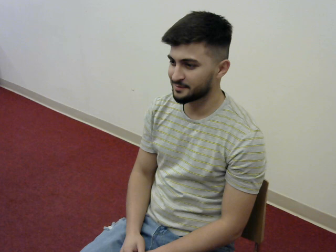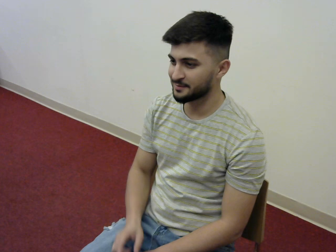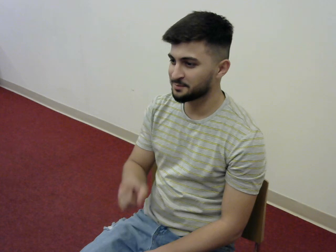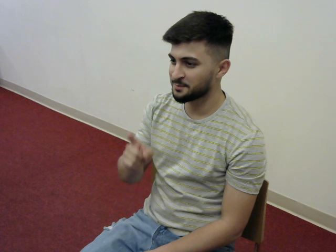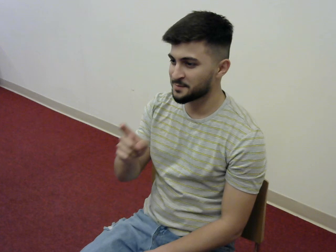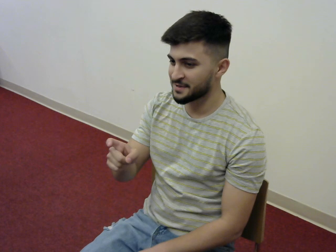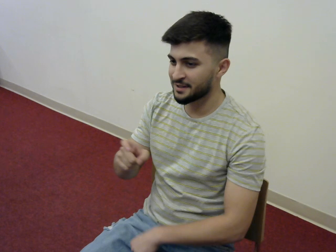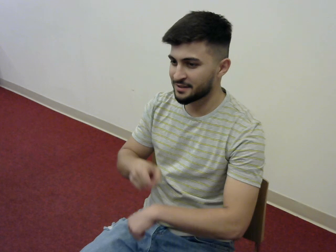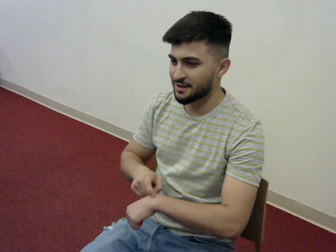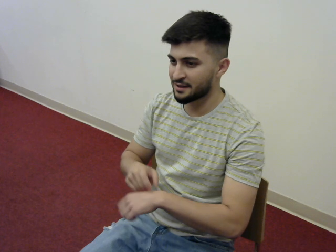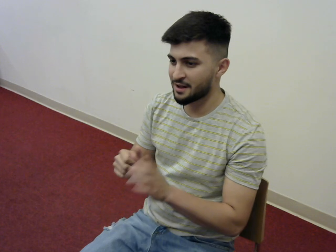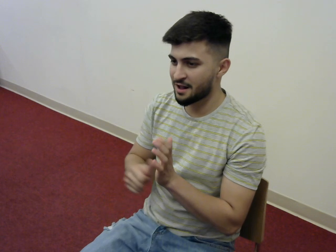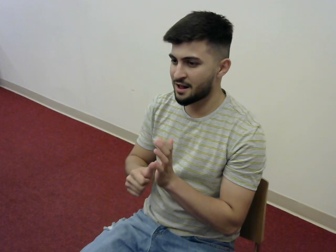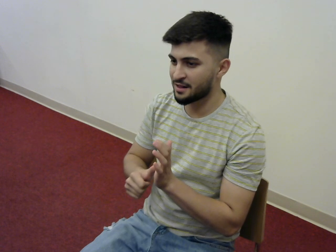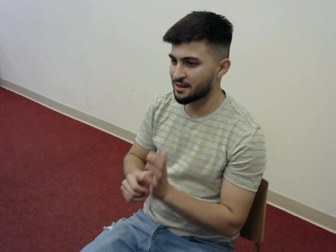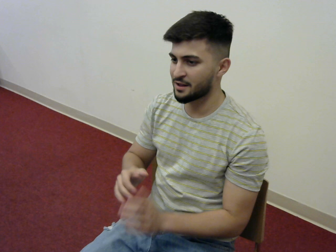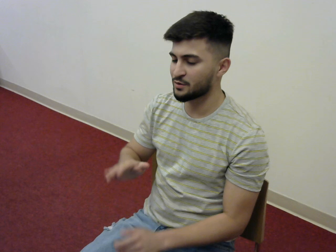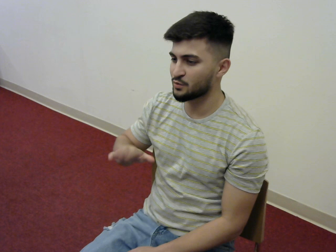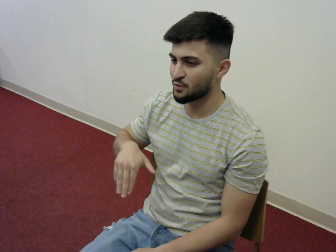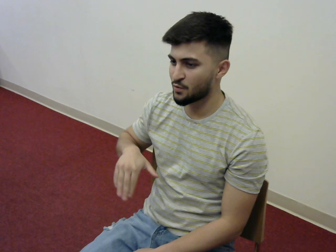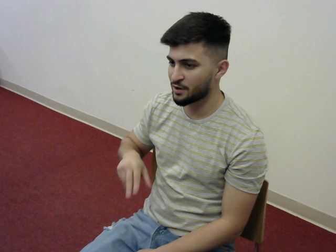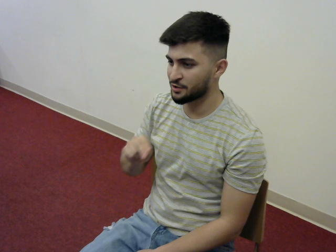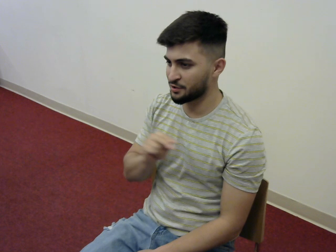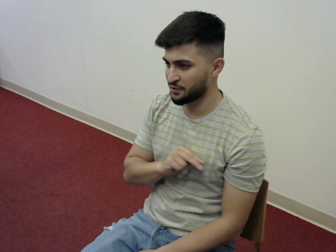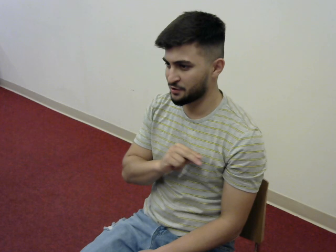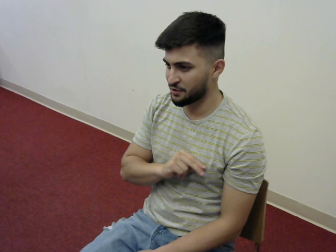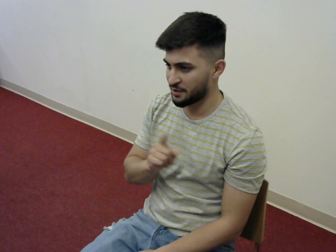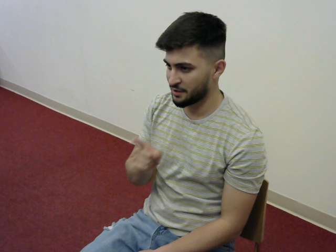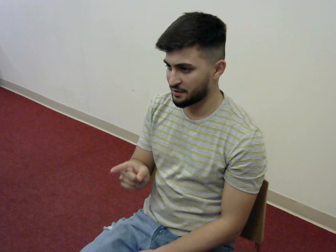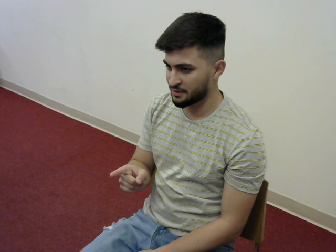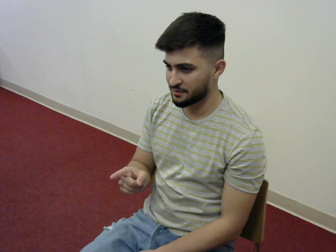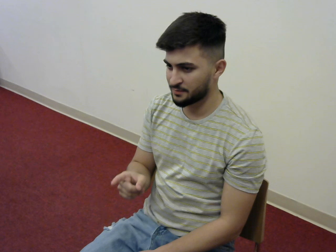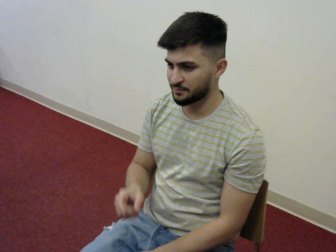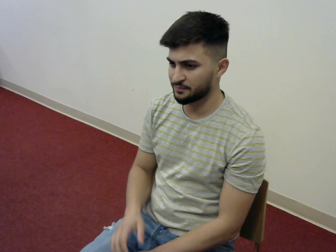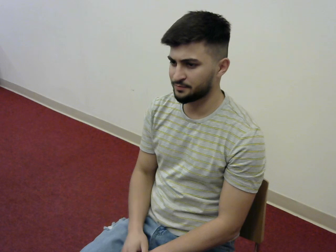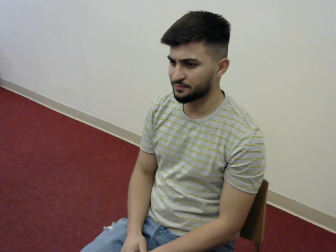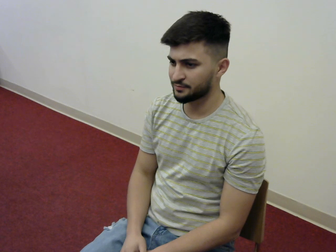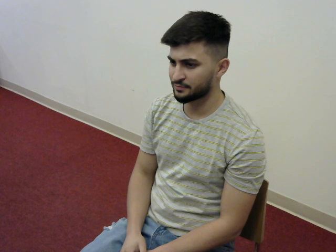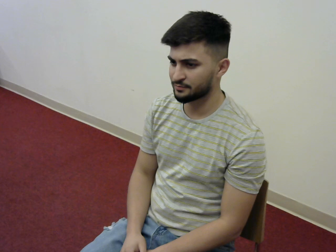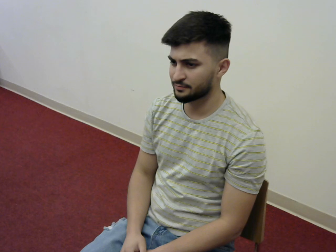Siz saat 6-dan sonra işləyirsiz?